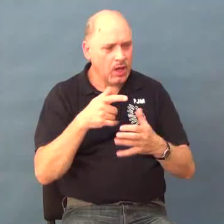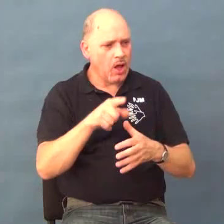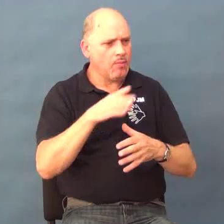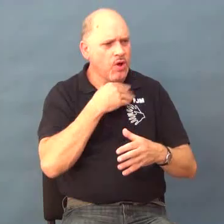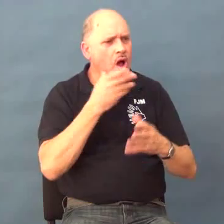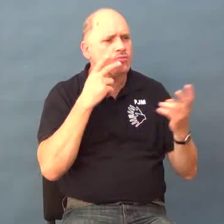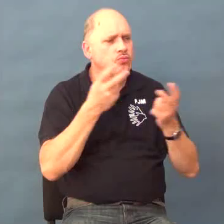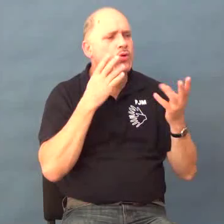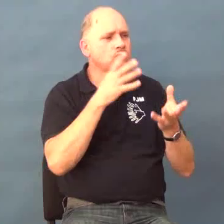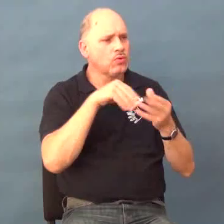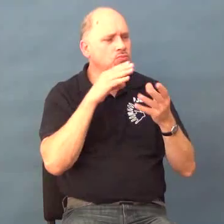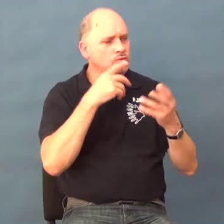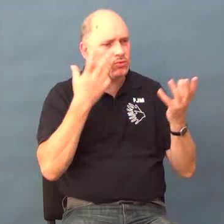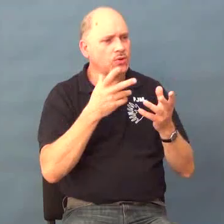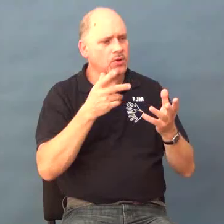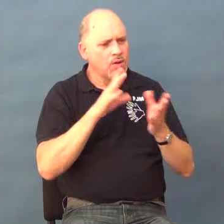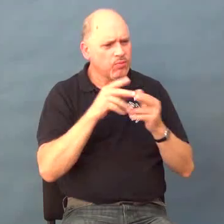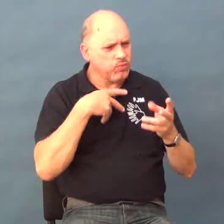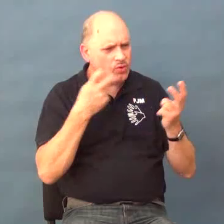Pies liże go i chce szukać żaby.